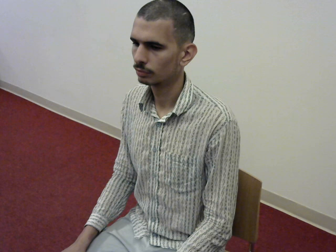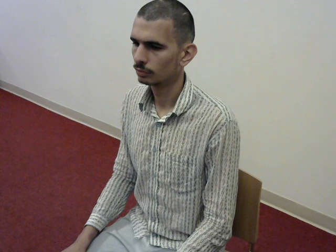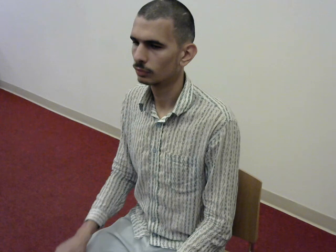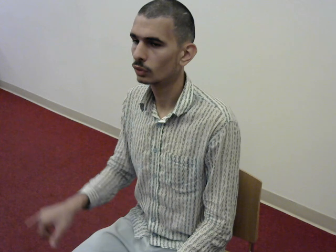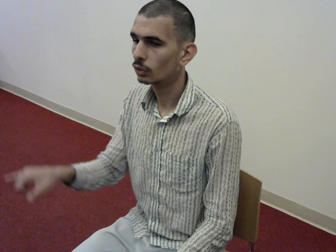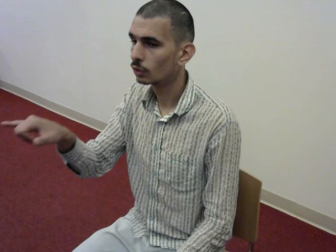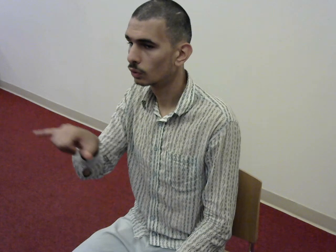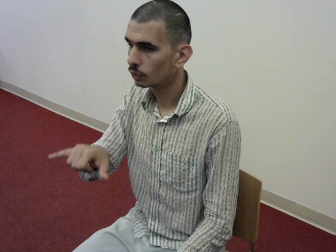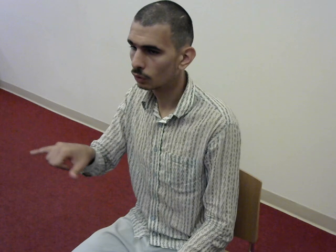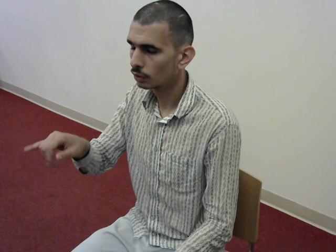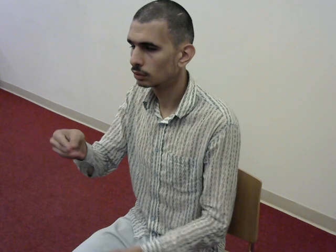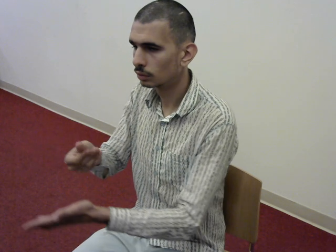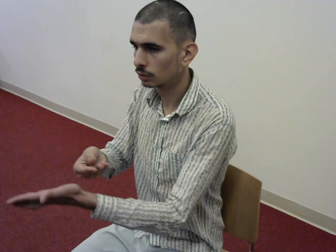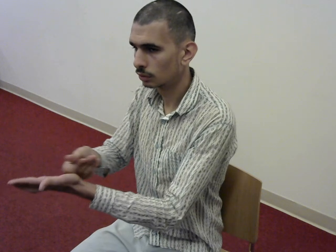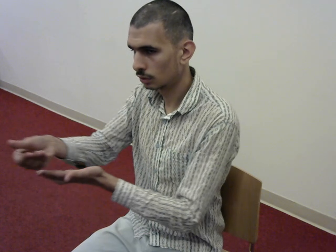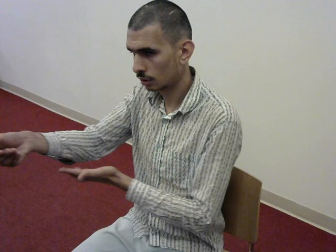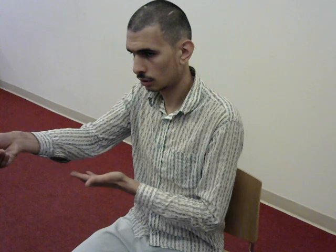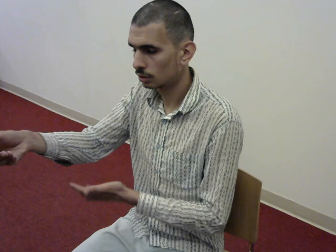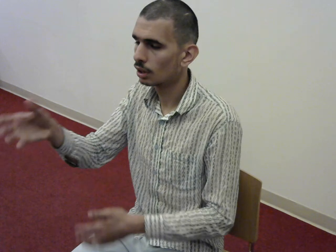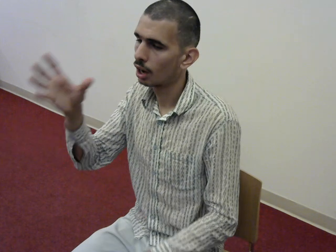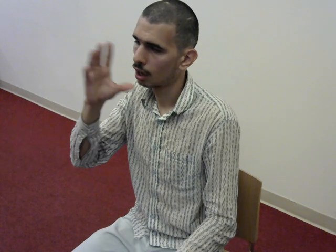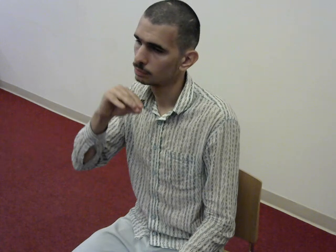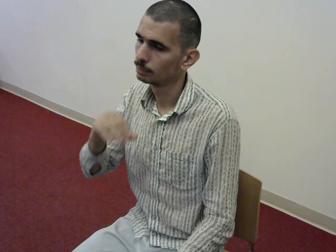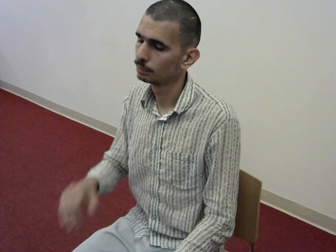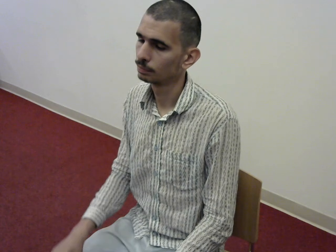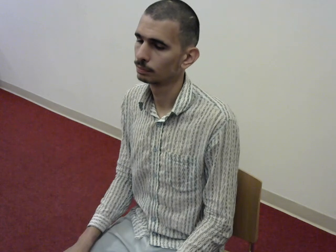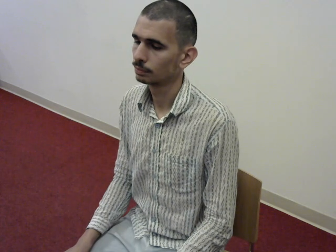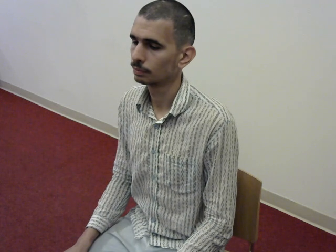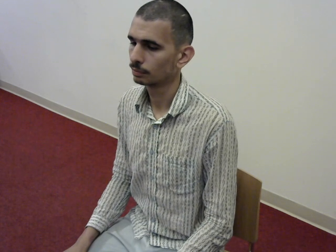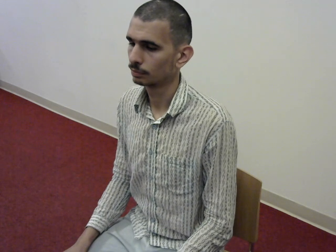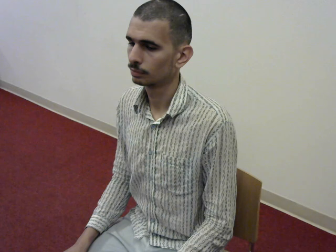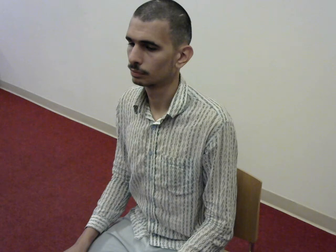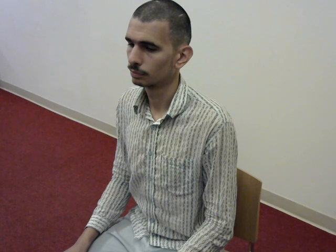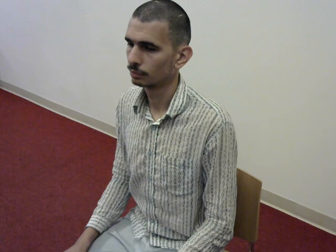Harda ödəniş edə bilərəm?